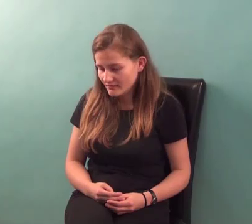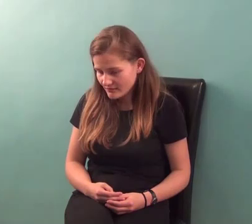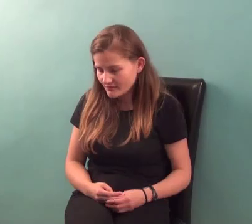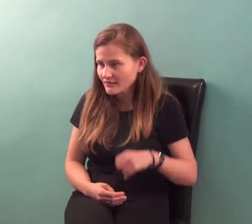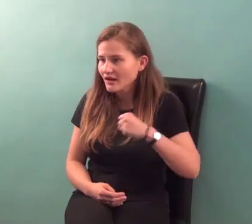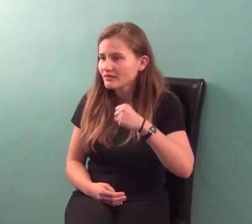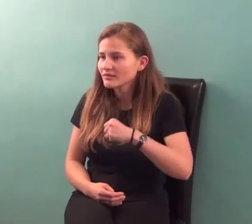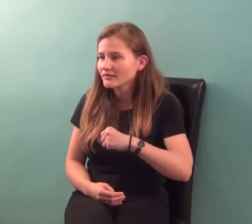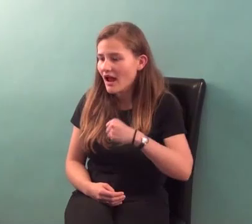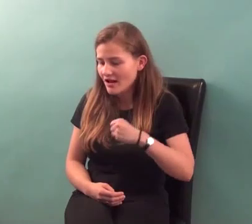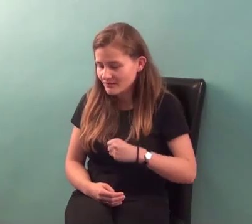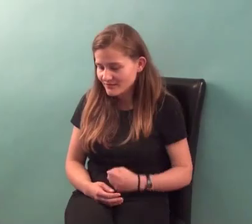Atom.